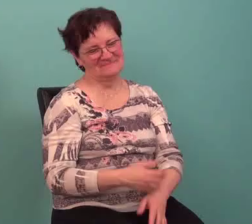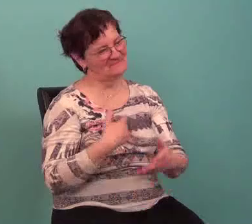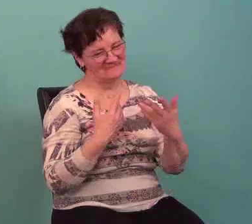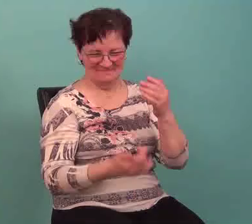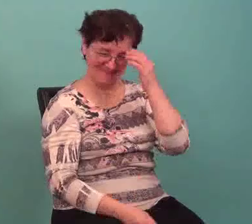Dla mnie to trudne.